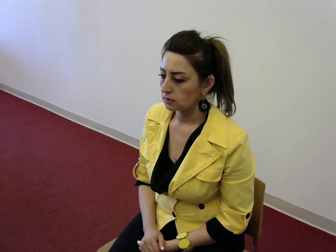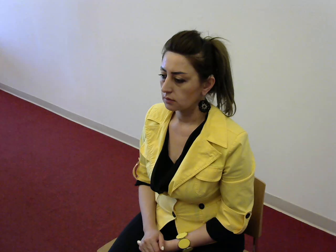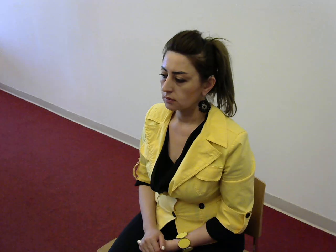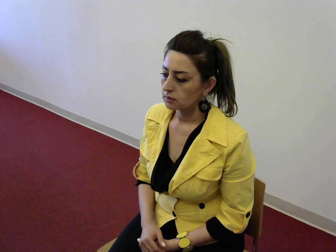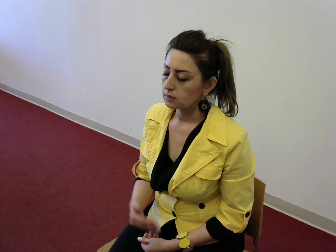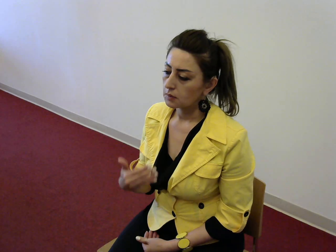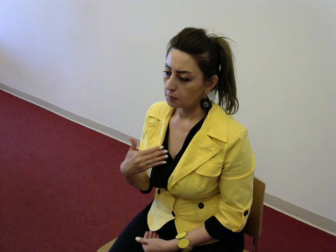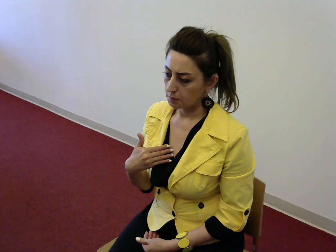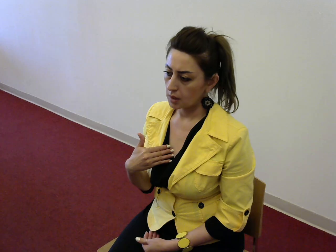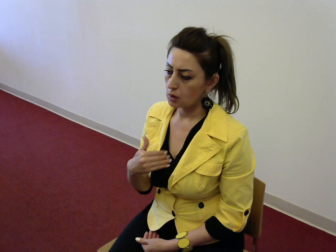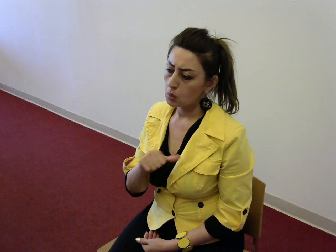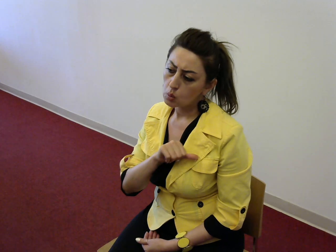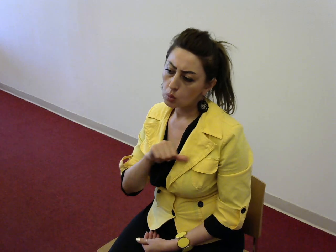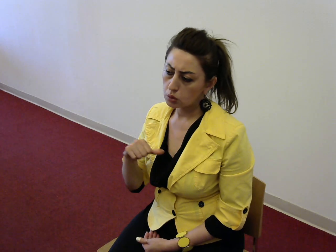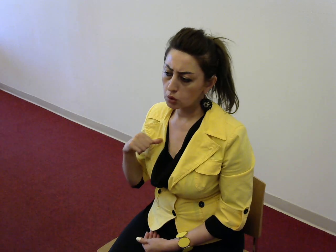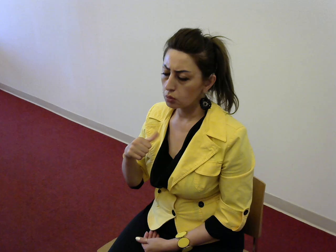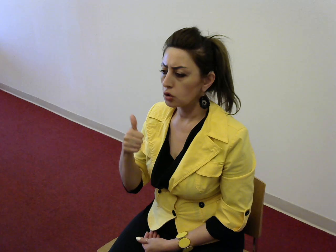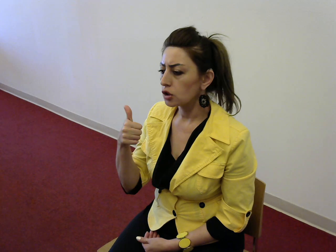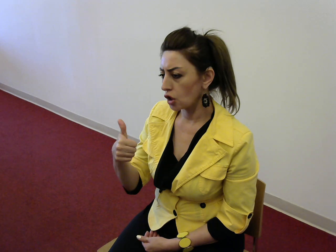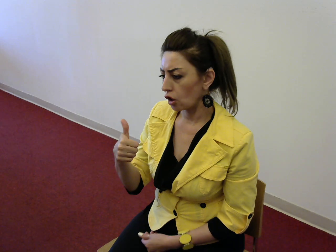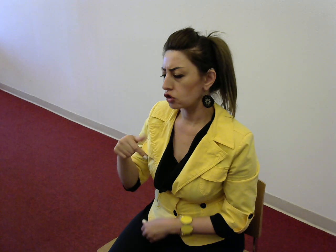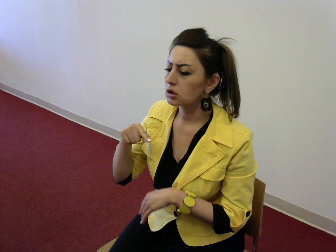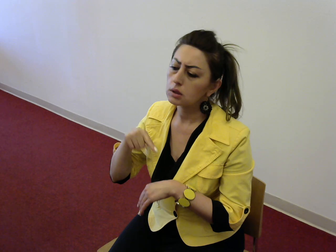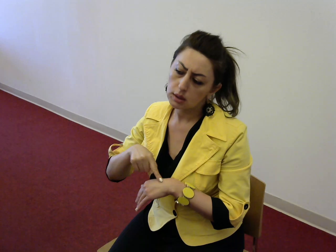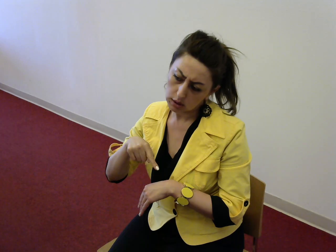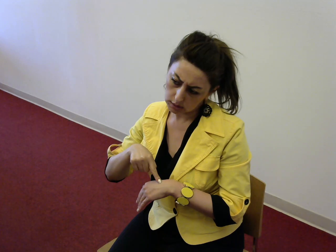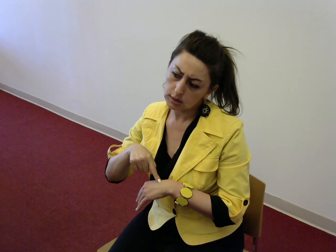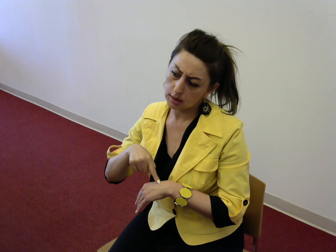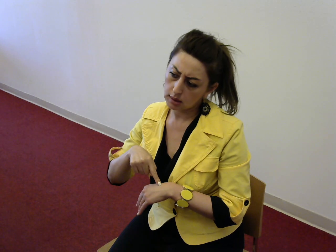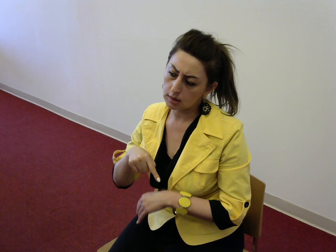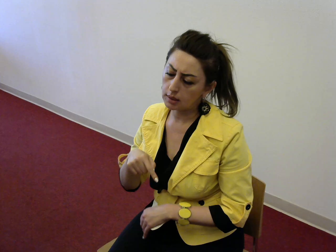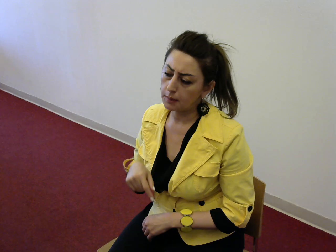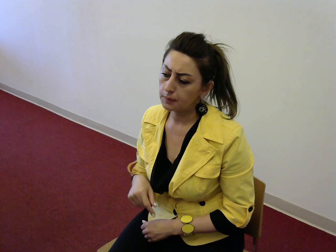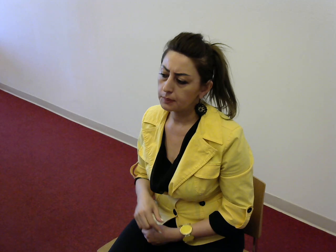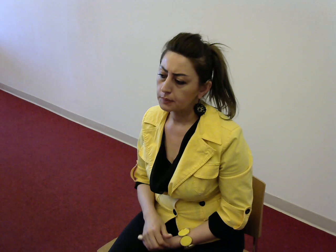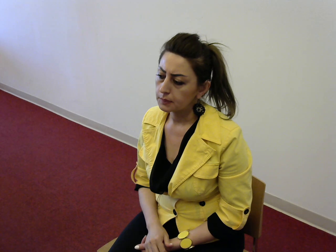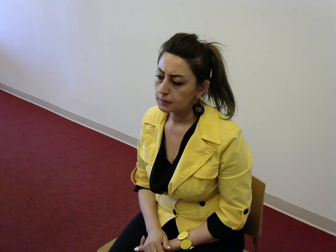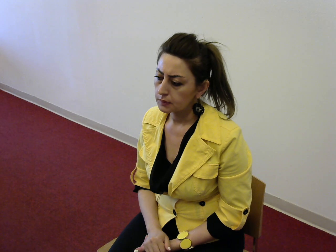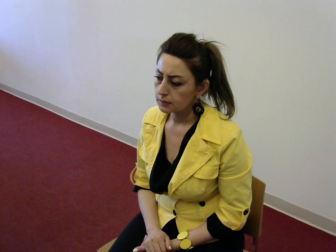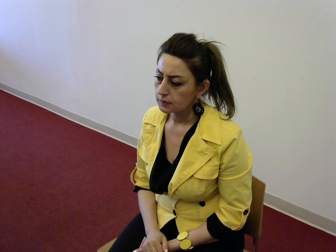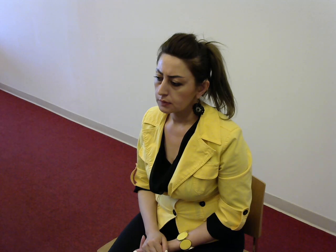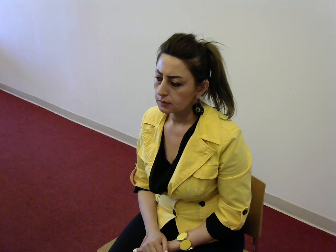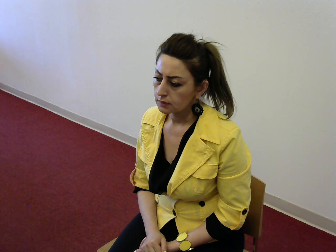Mən özümü yaxşı hiss edirəm